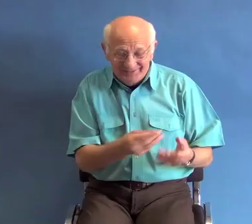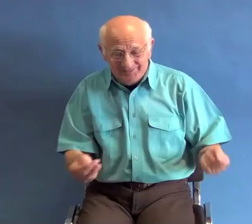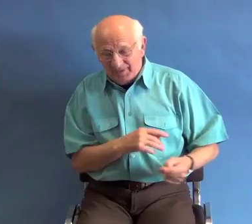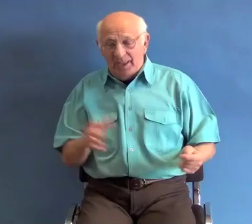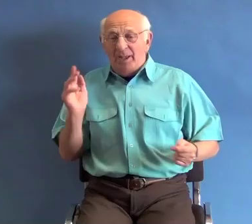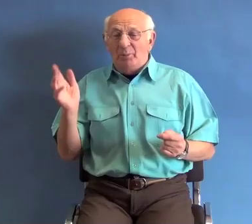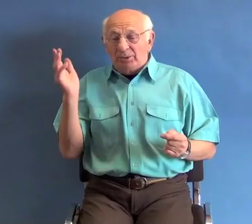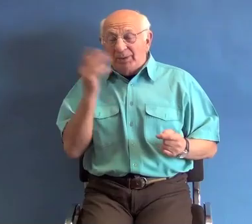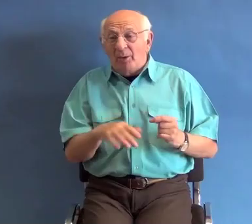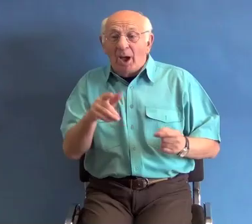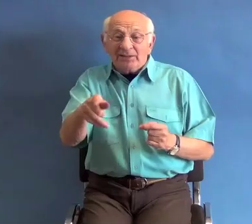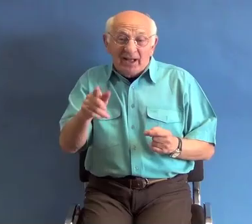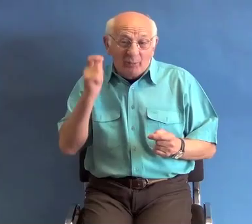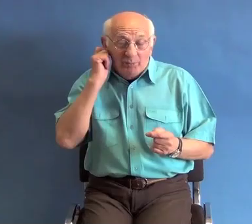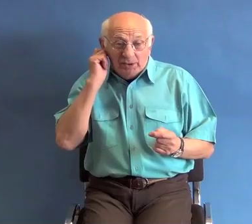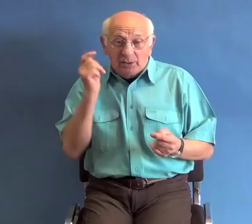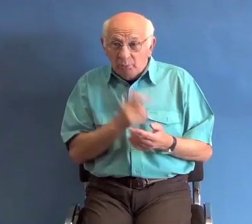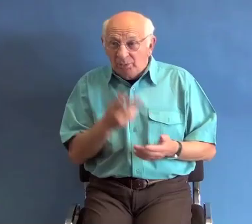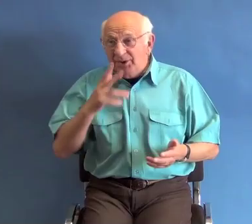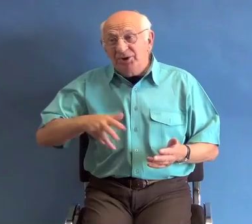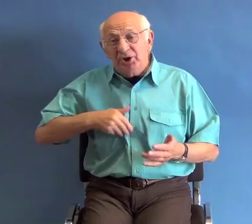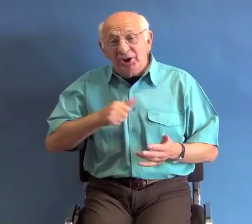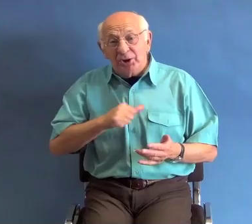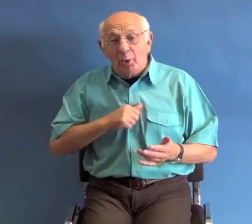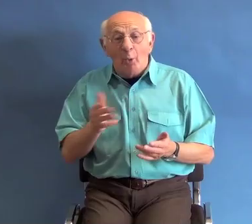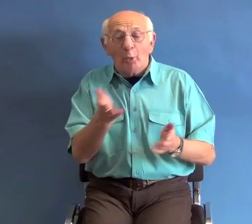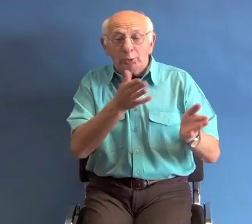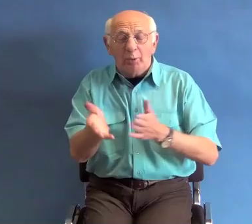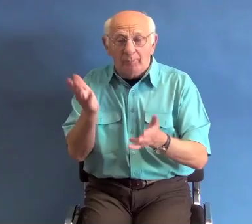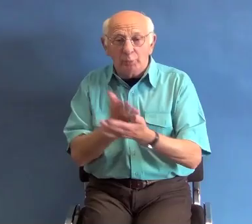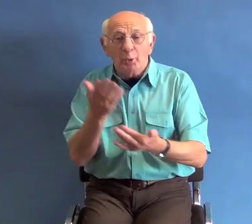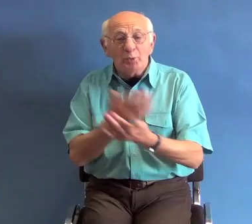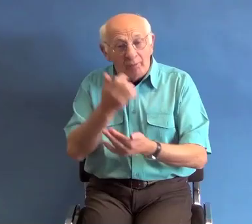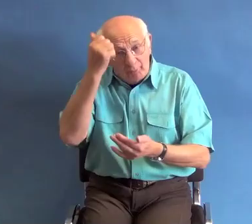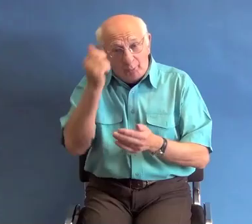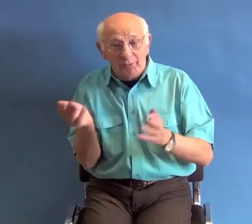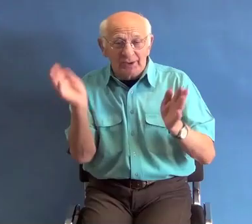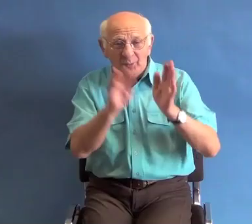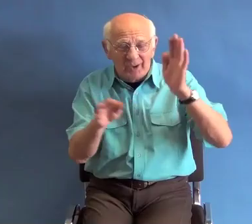Potem ta kobieta, sprawdzała czy wszystko jest dobrze założone, czy ta szyba już naprawiona.